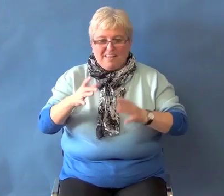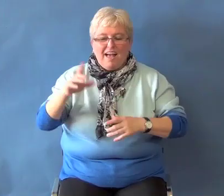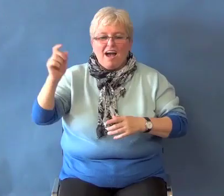Jest miska.